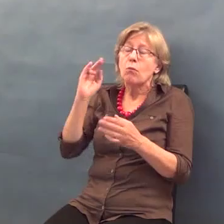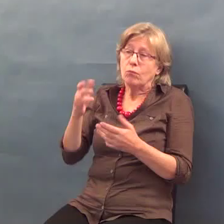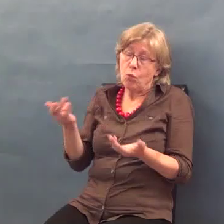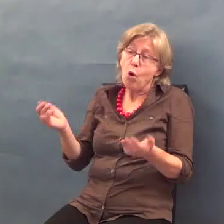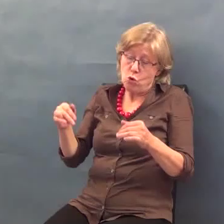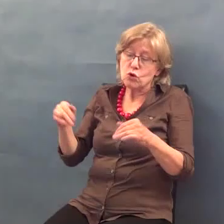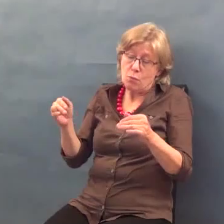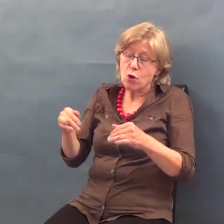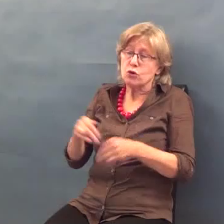Może, może.